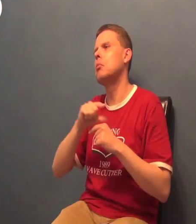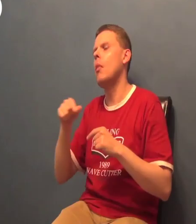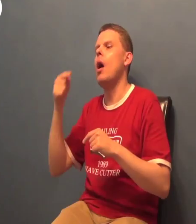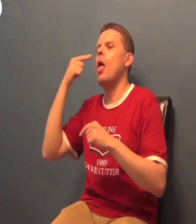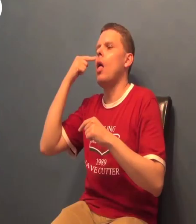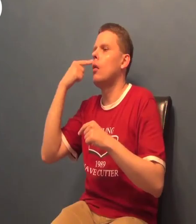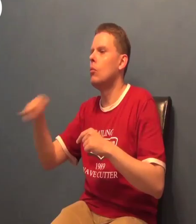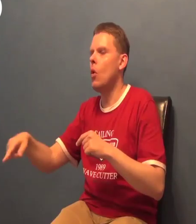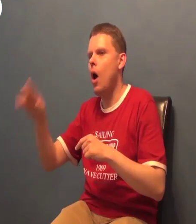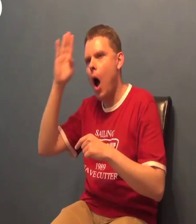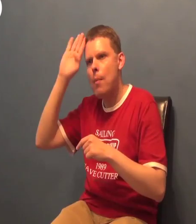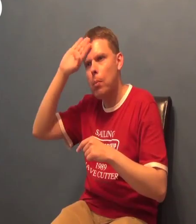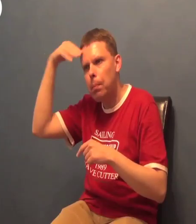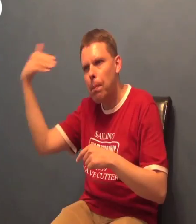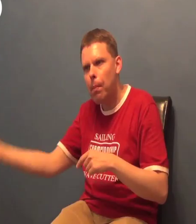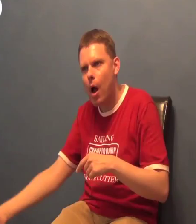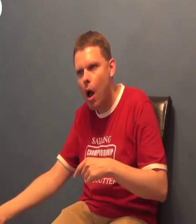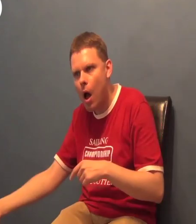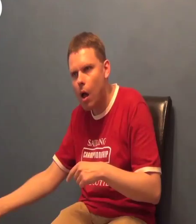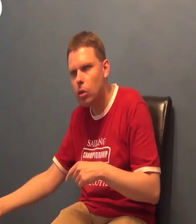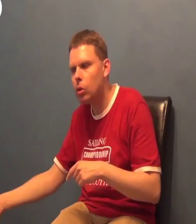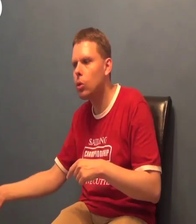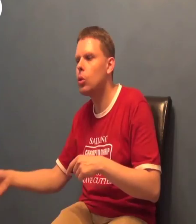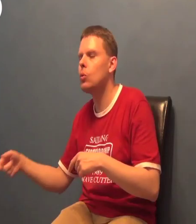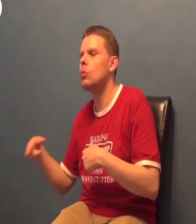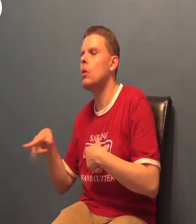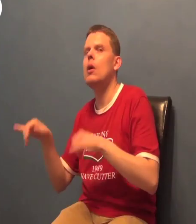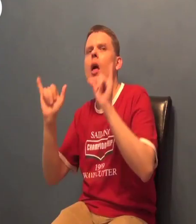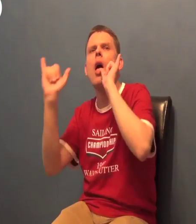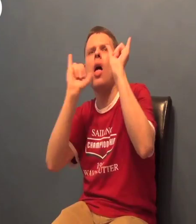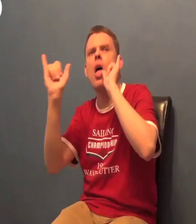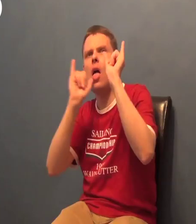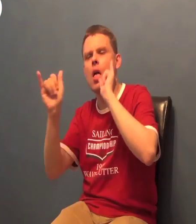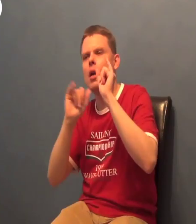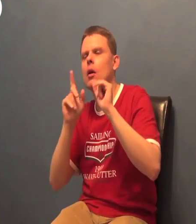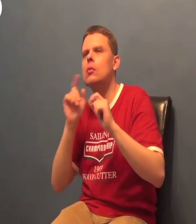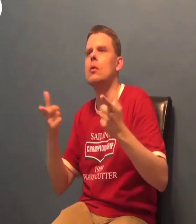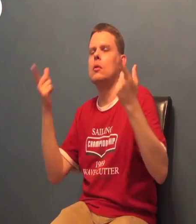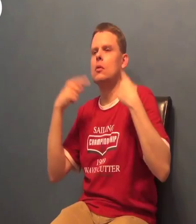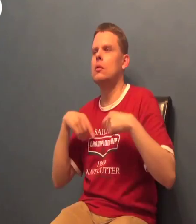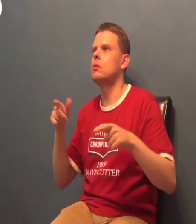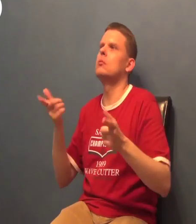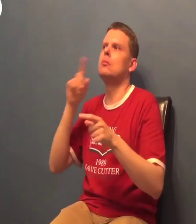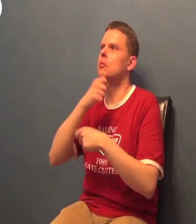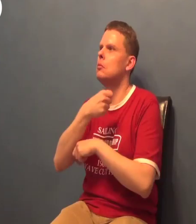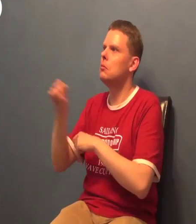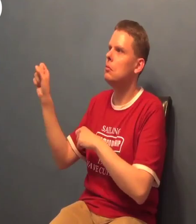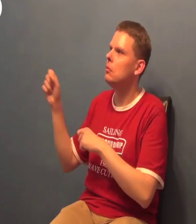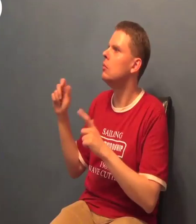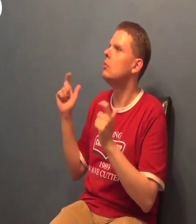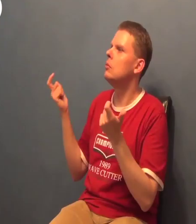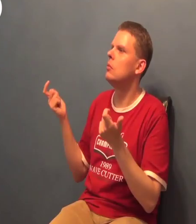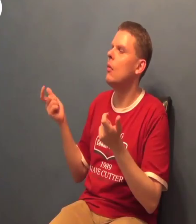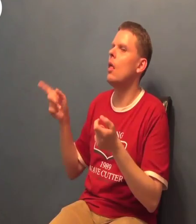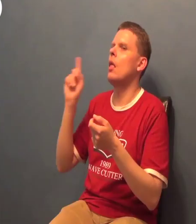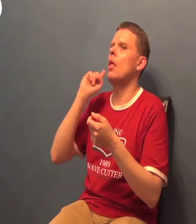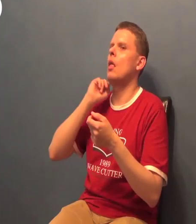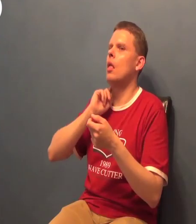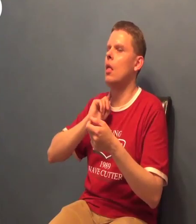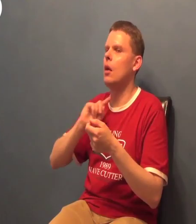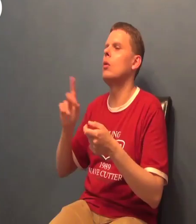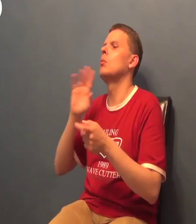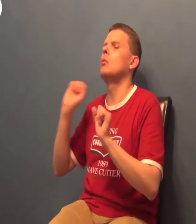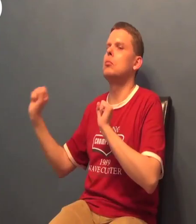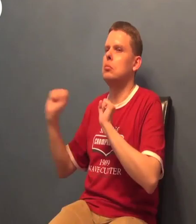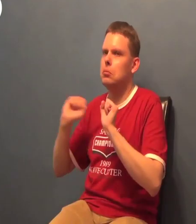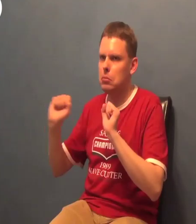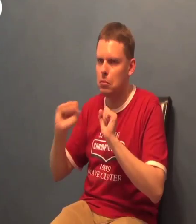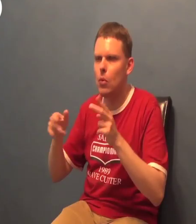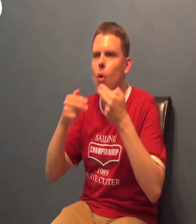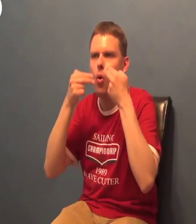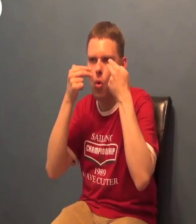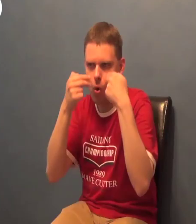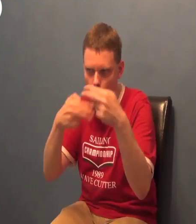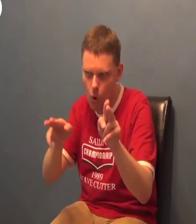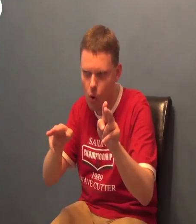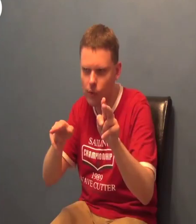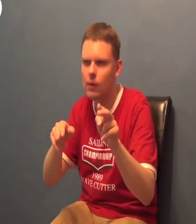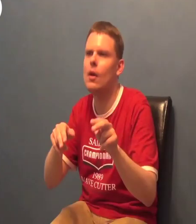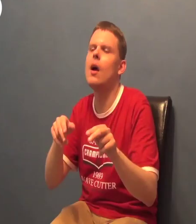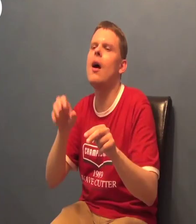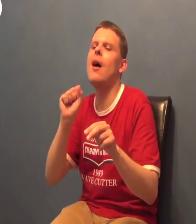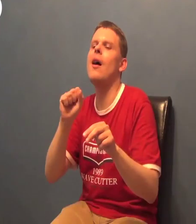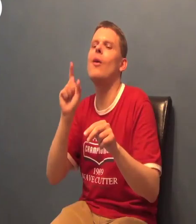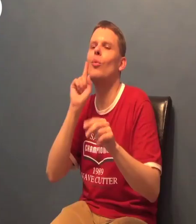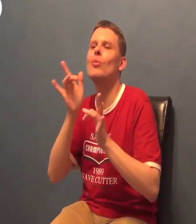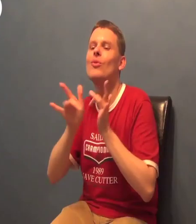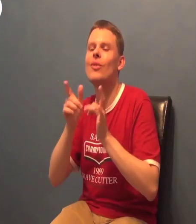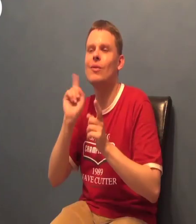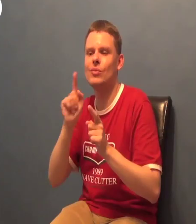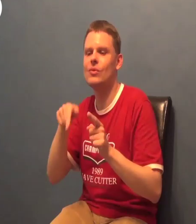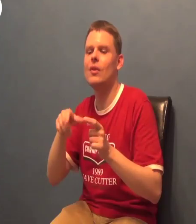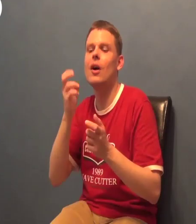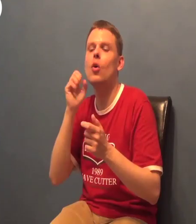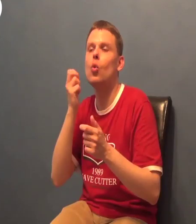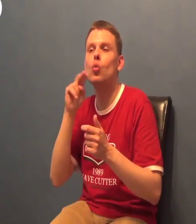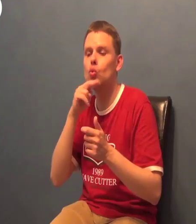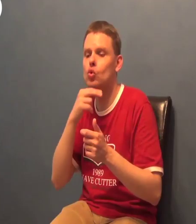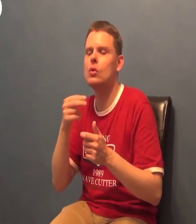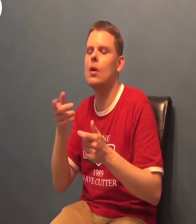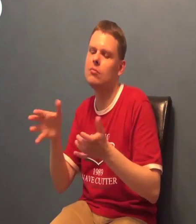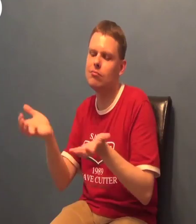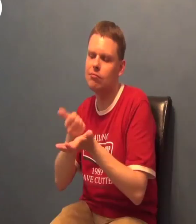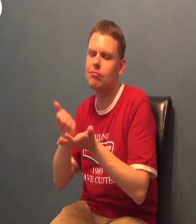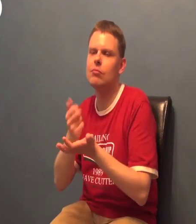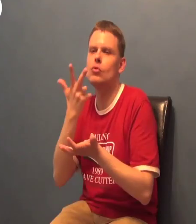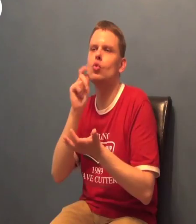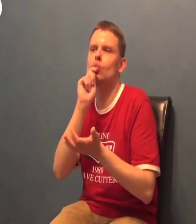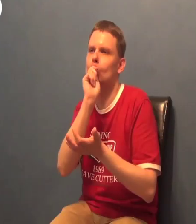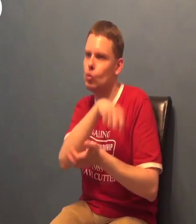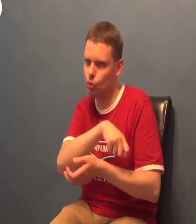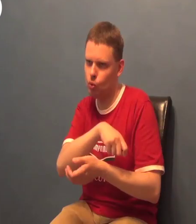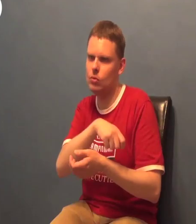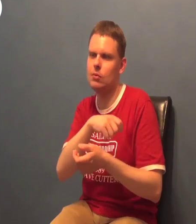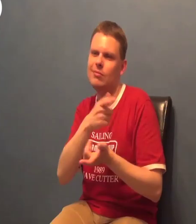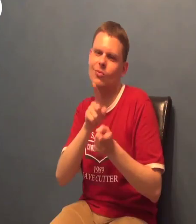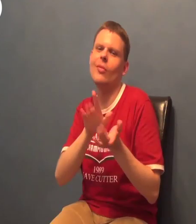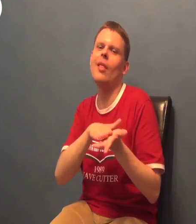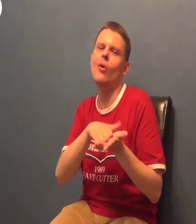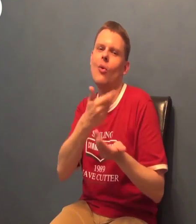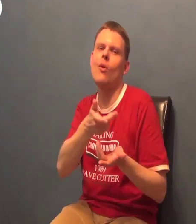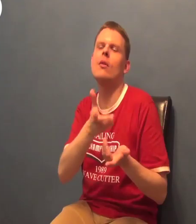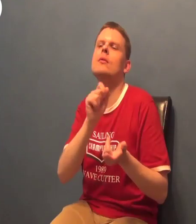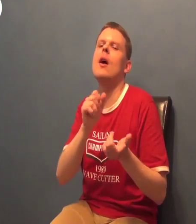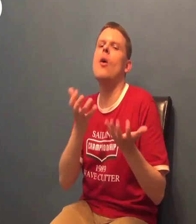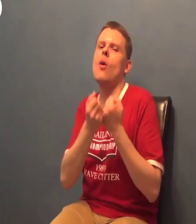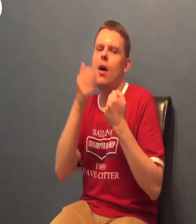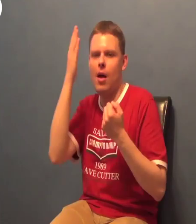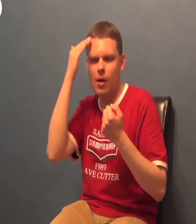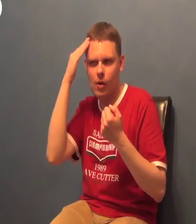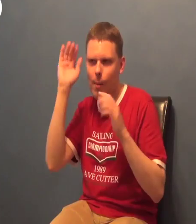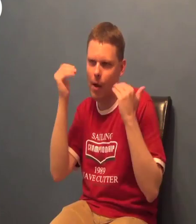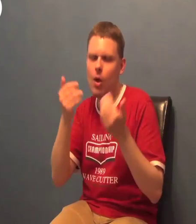Zauważają leżący kapelusz. Krzyczą do chłopca. Ten odwraca się i zakłopotany pyta, co się stało. Jeden z chłopców przynosi kapelusz, chłopiec z roweru w zamian daje mu kilka gruszek.